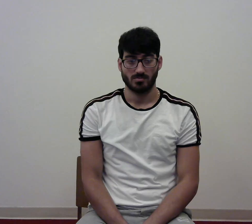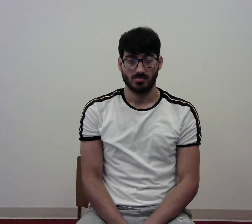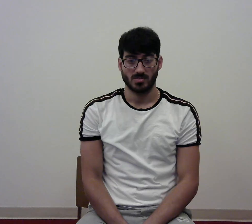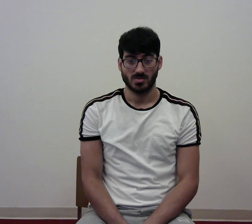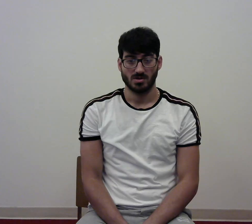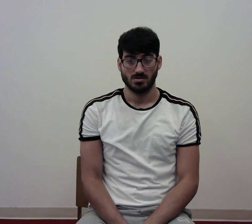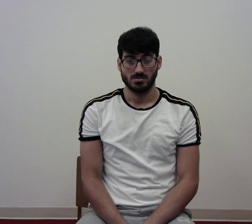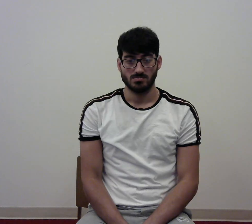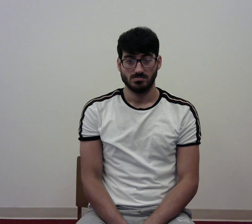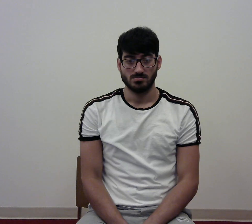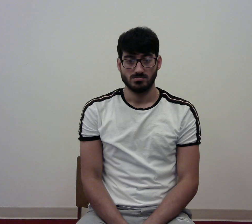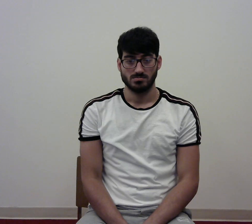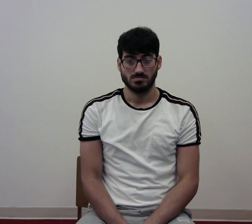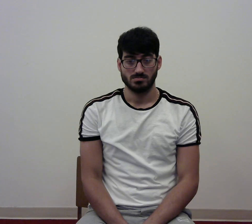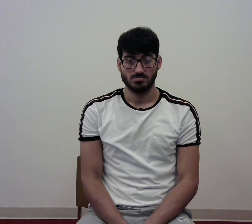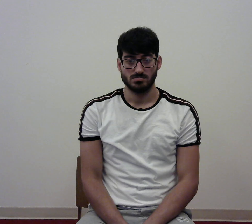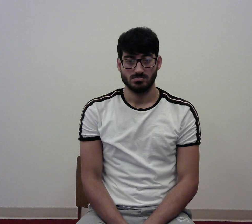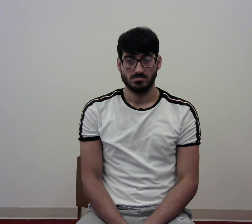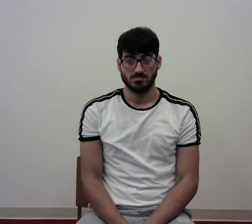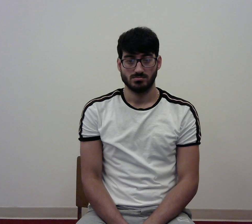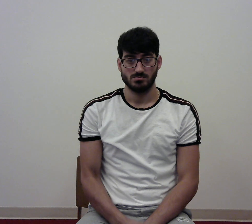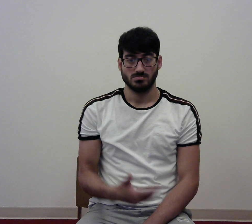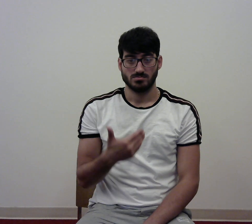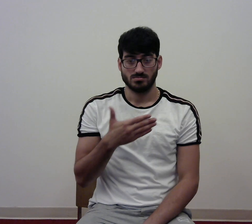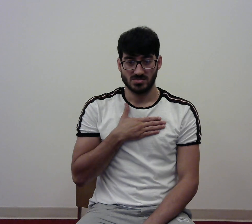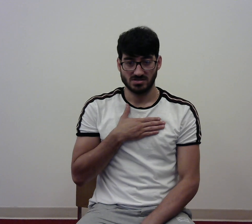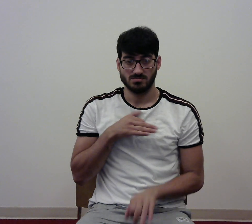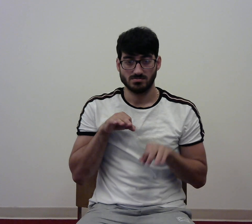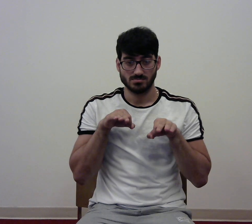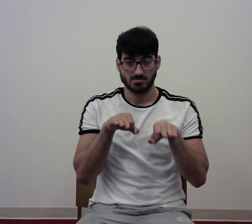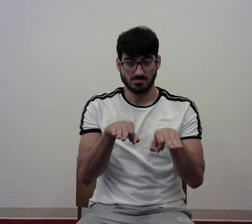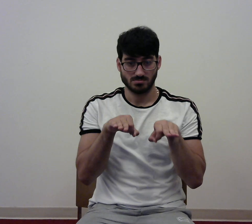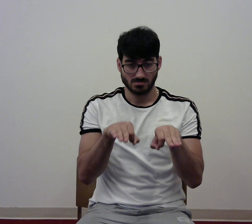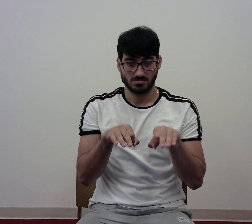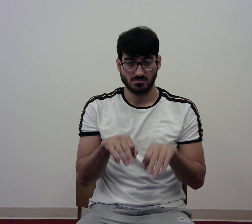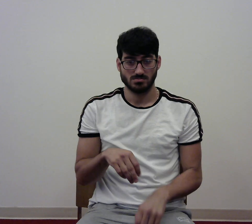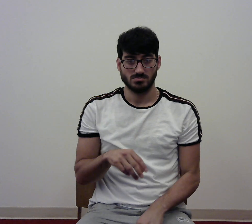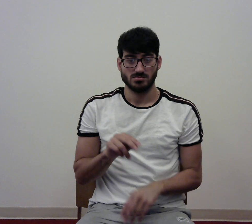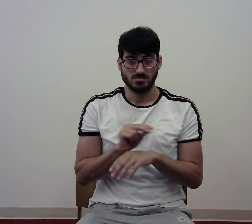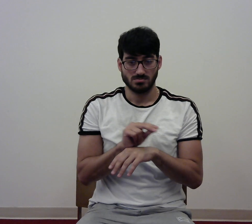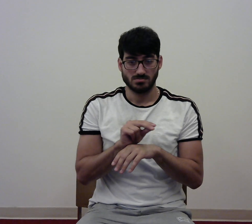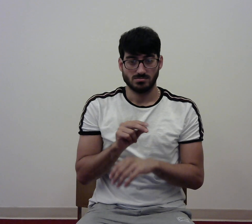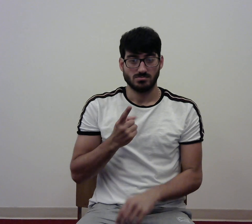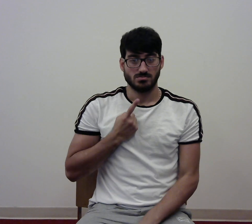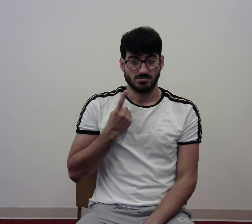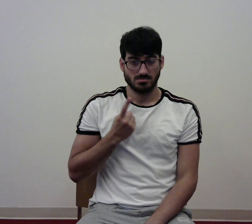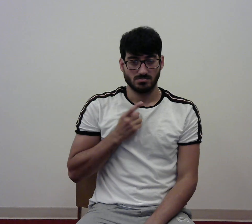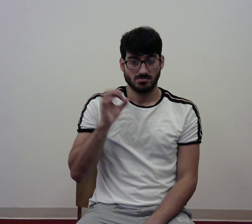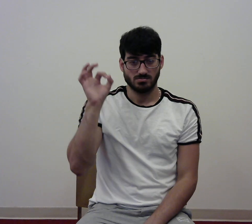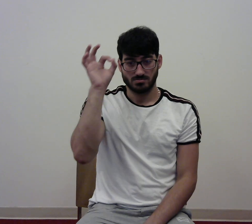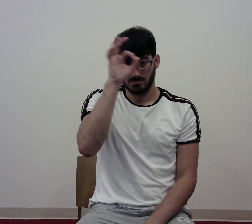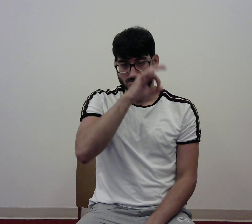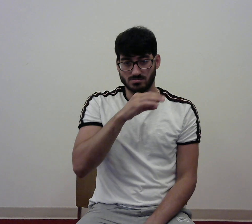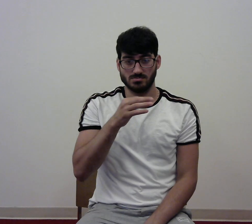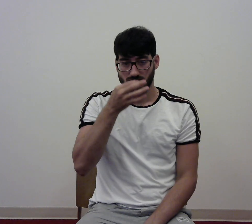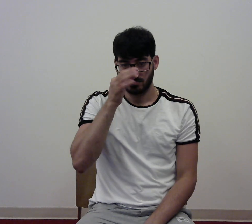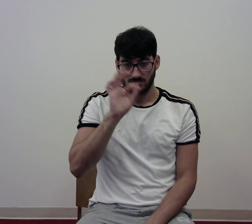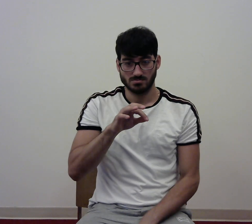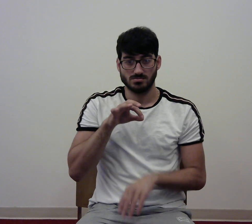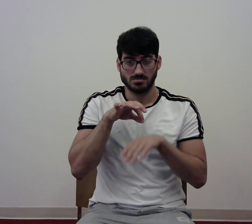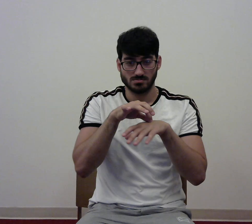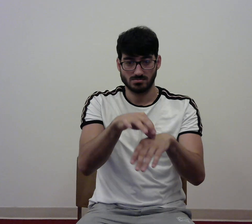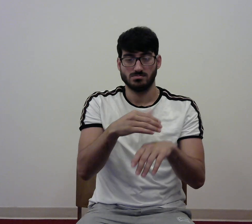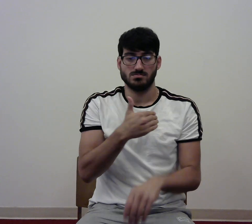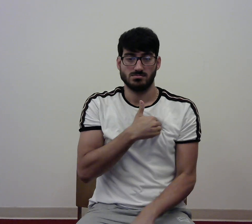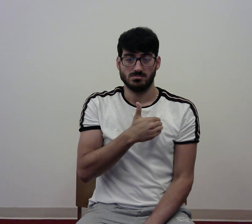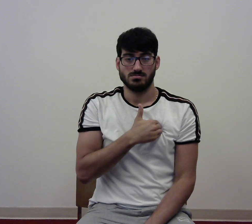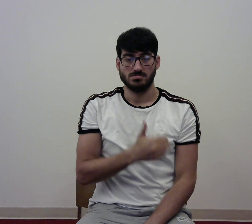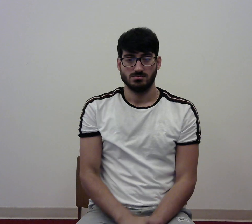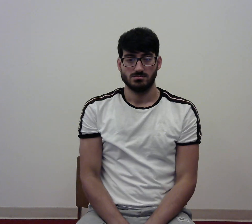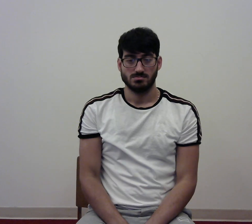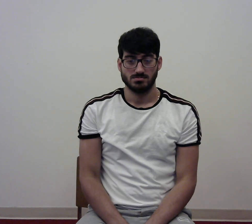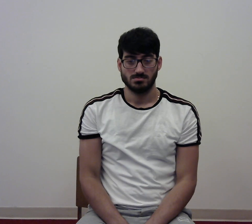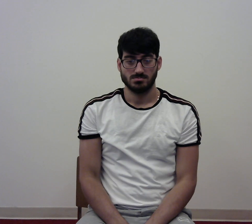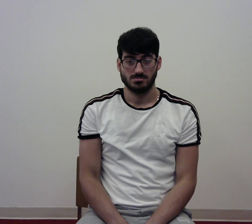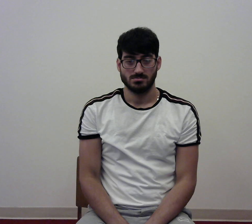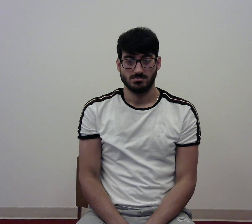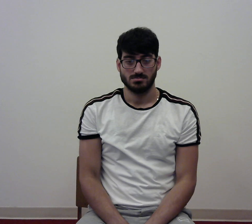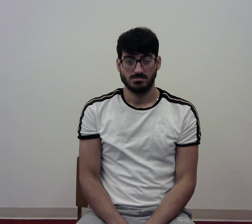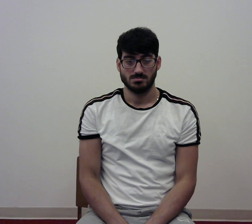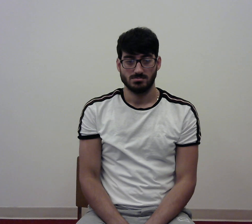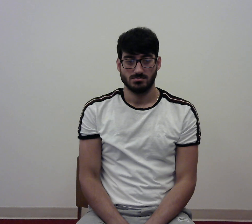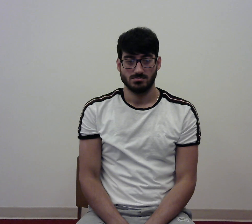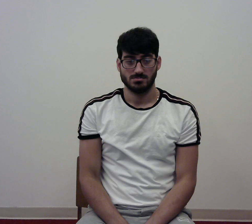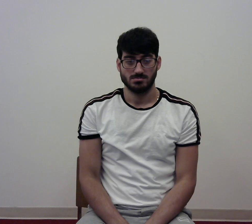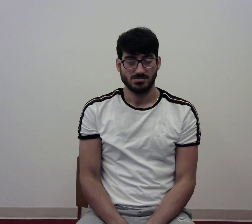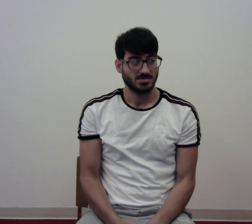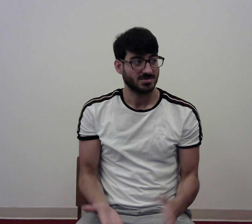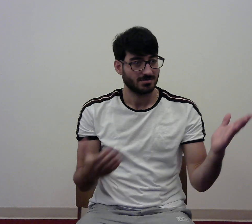Mən avtomobil təmiri üzrə təcrübə keçmək istəyirəm